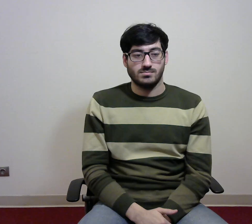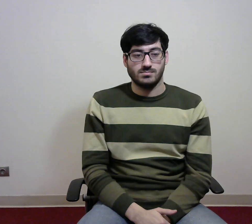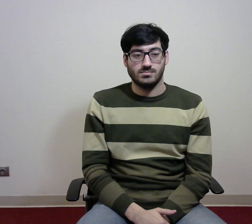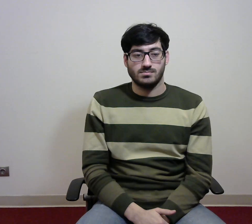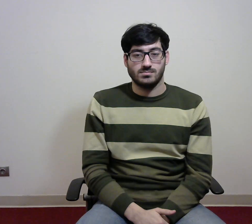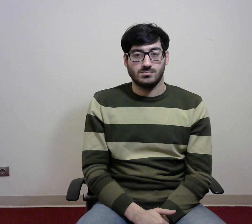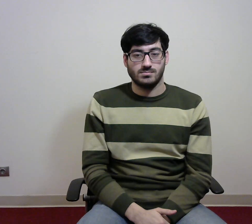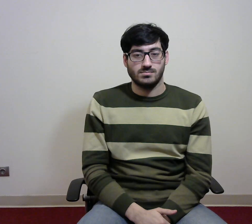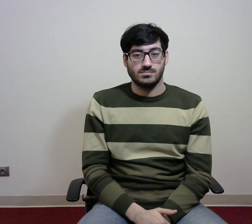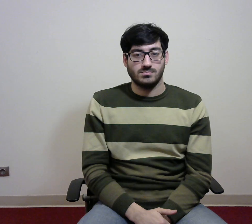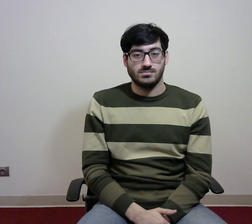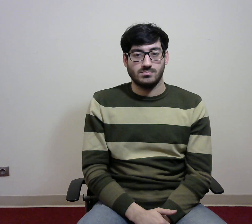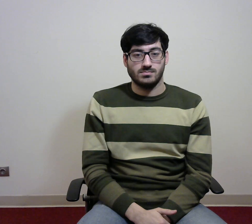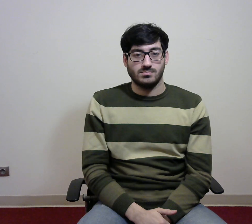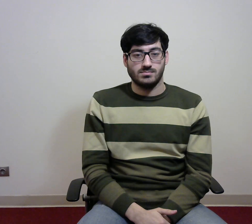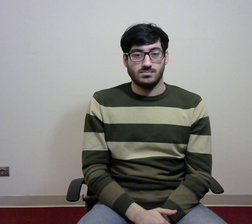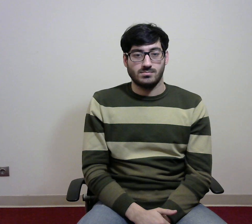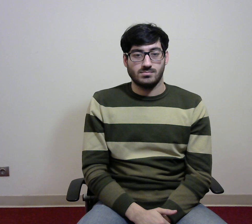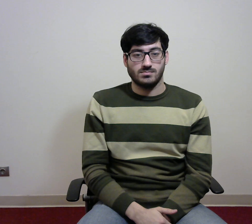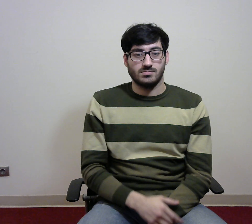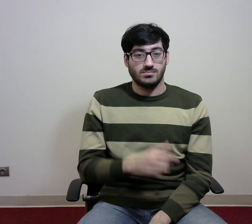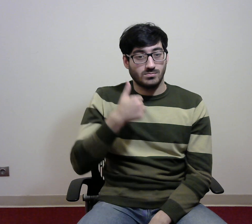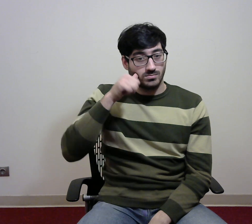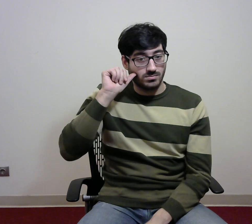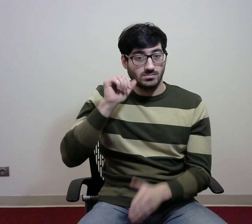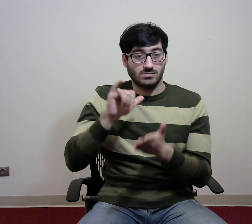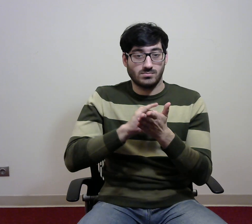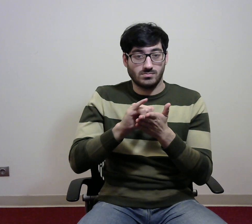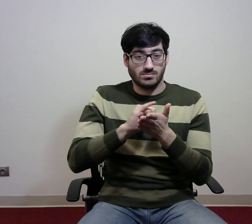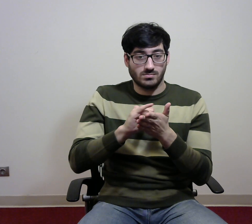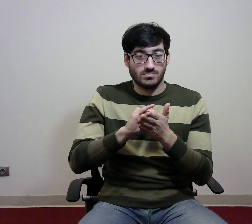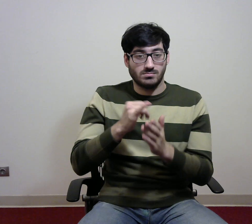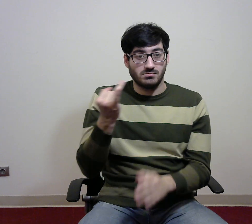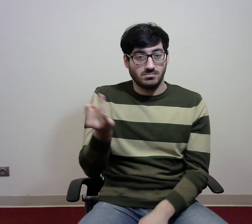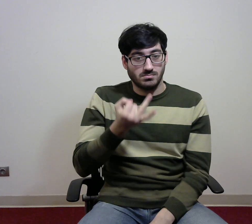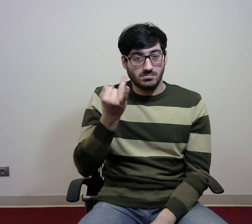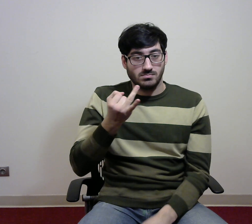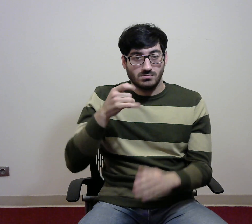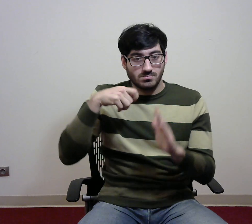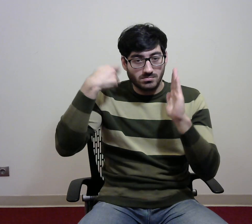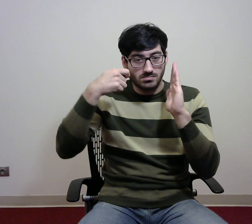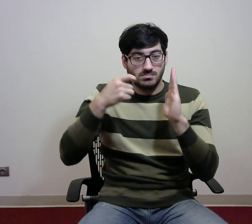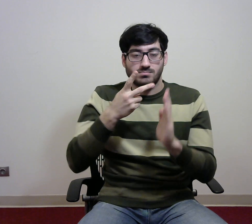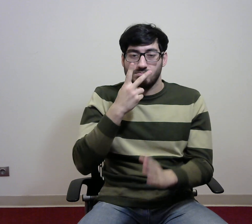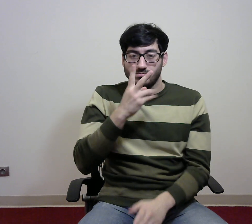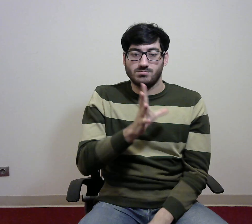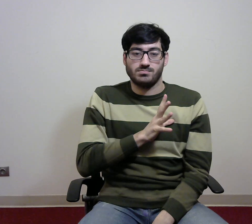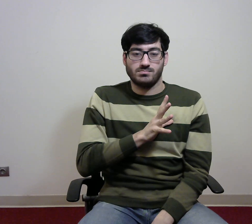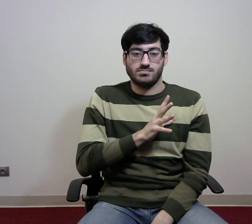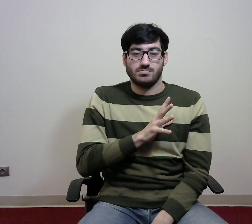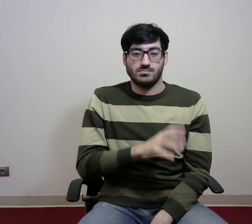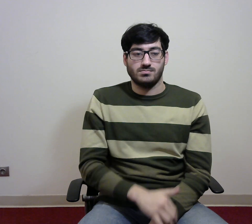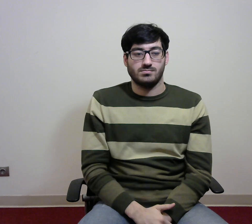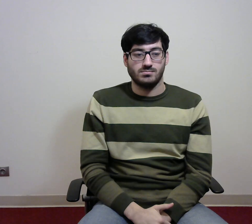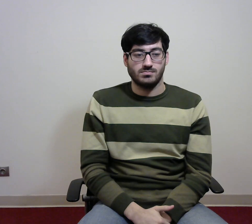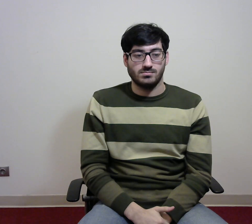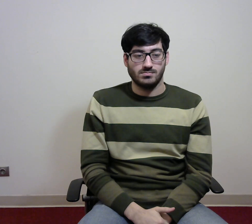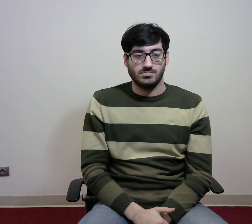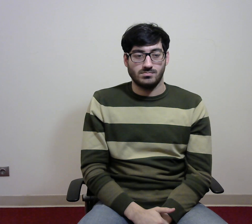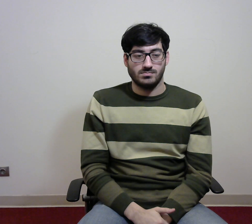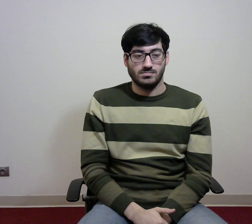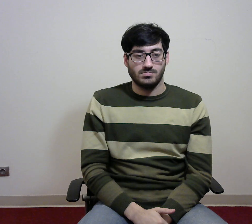Dünən YouTube da maraqlı videoya baxmışam